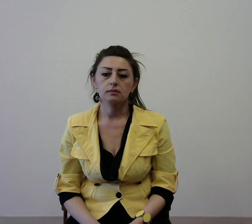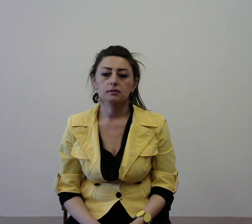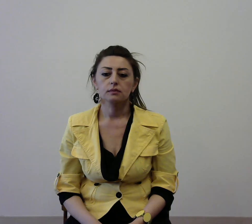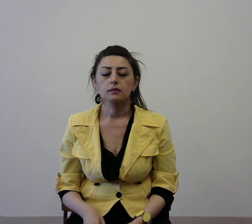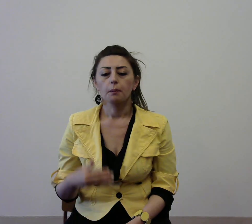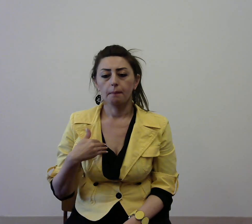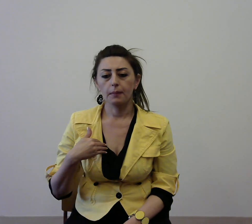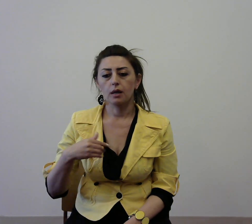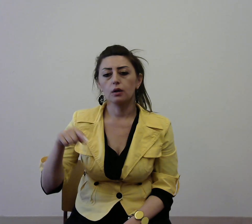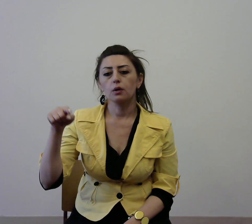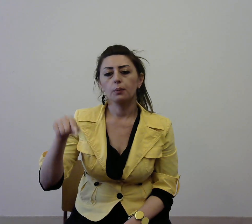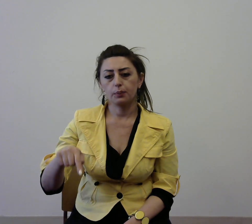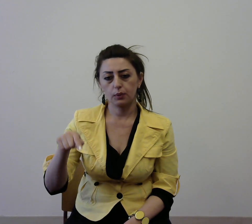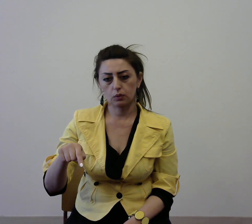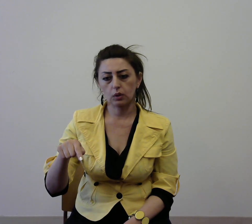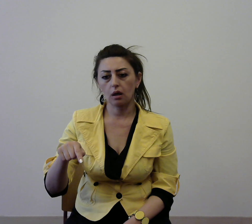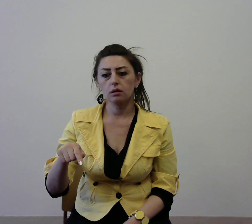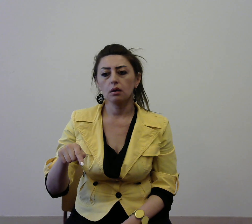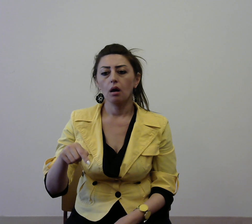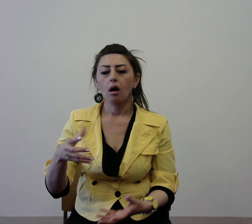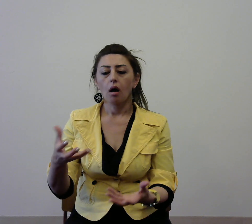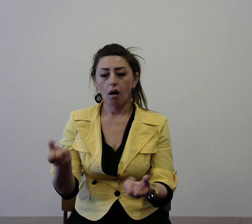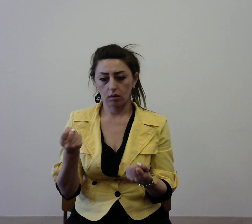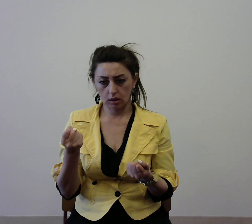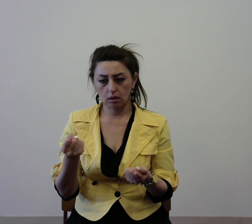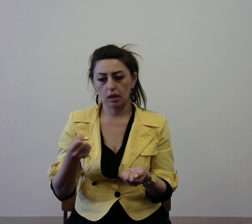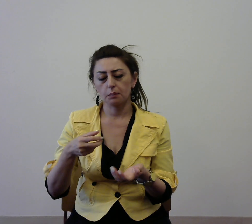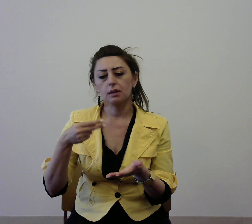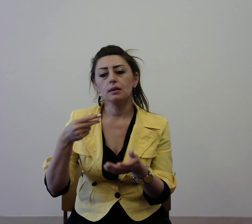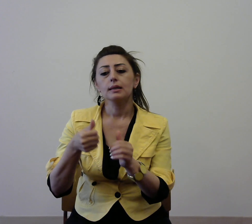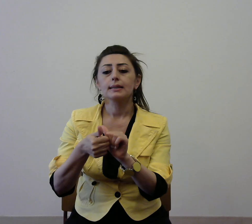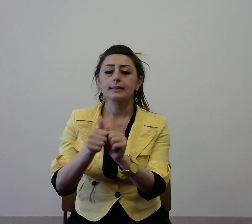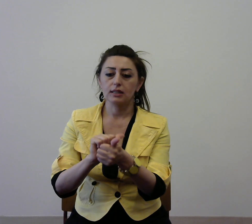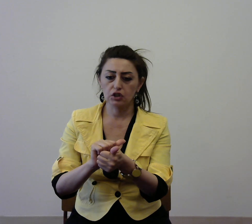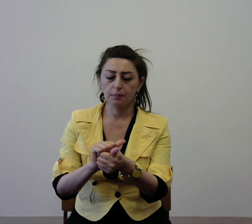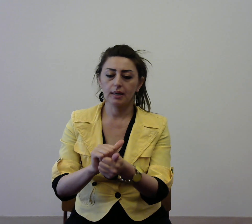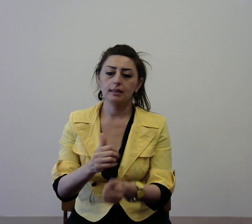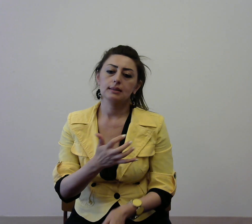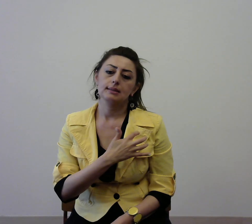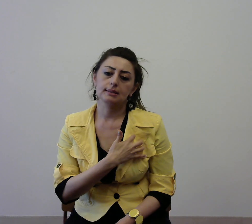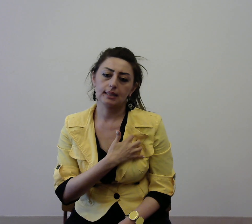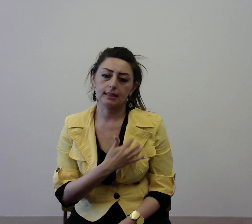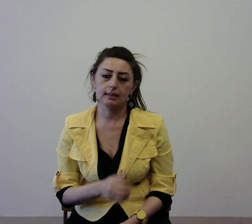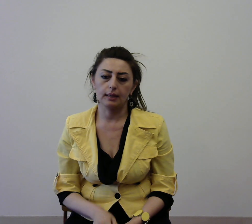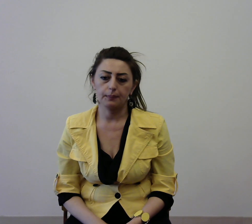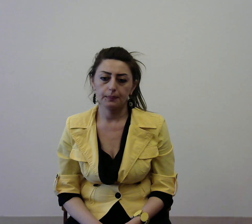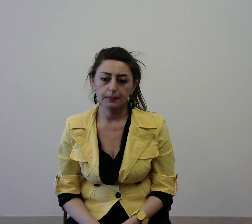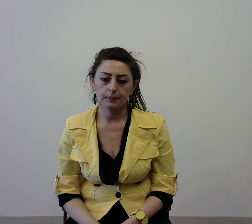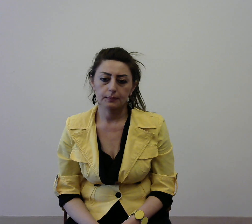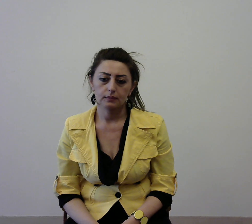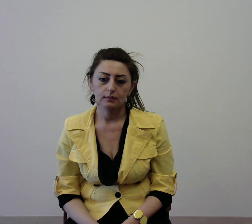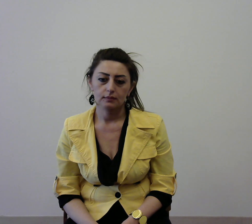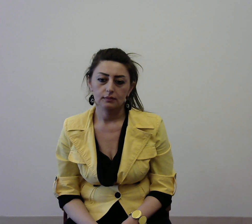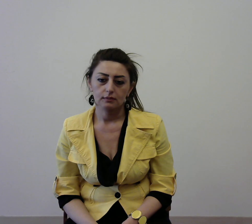Mən buradan aldıqlarımı dəyişmək istəyirəm